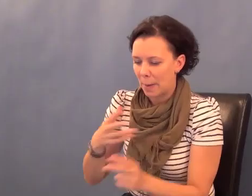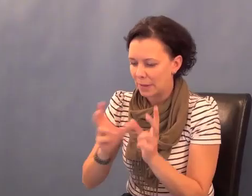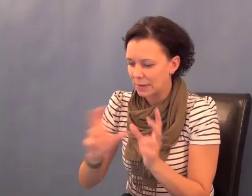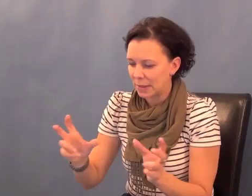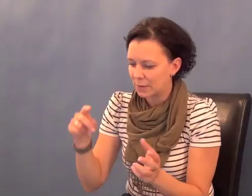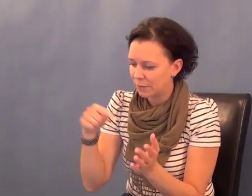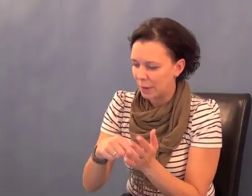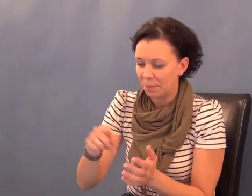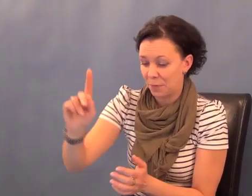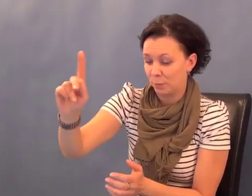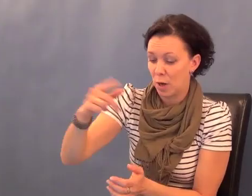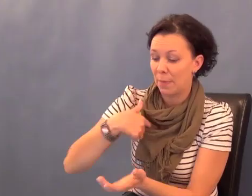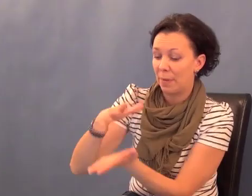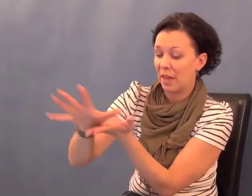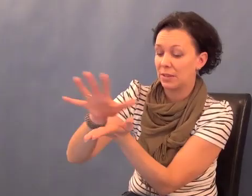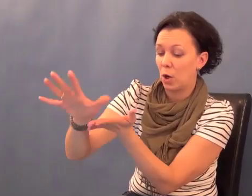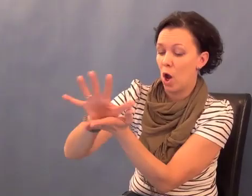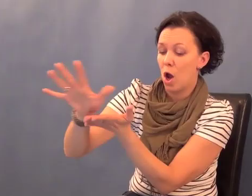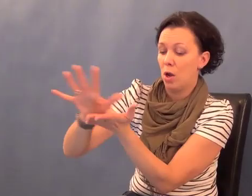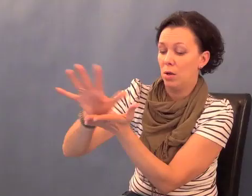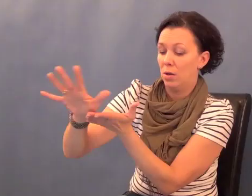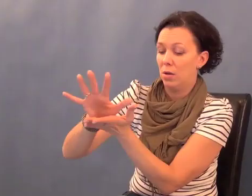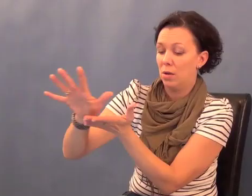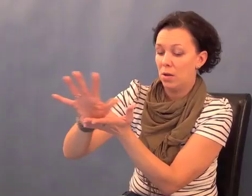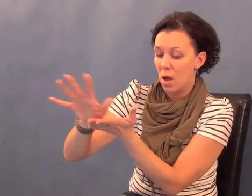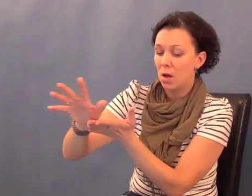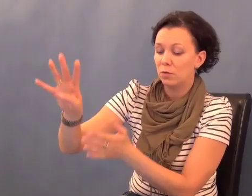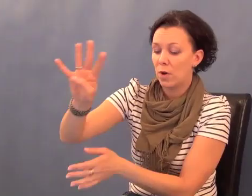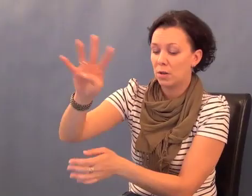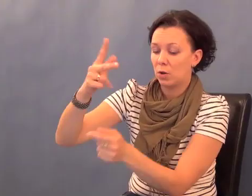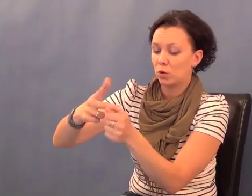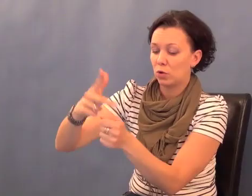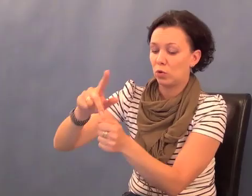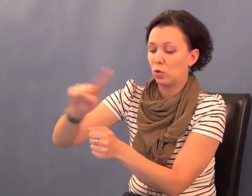To, poczekaj... piętnastego, piętnastego, o czwartej trzydzieści do piątej trzydzieści.